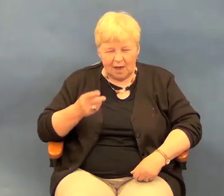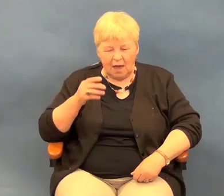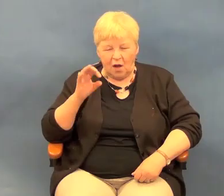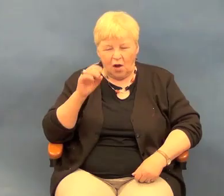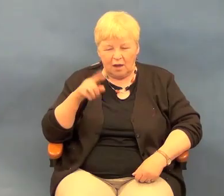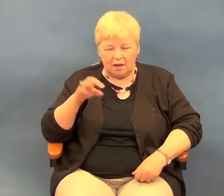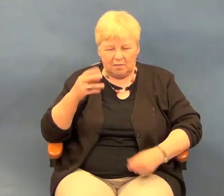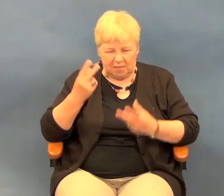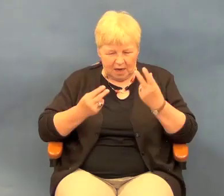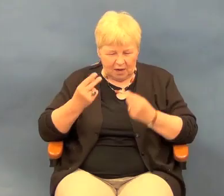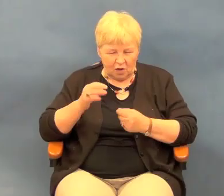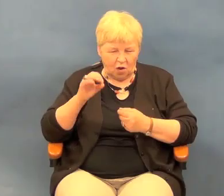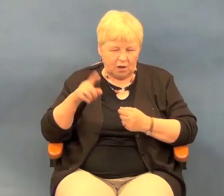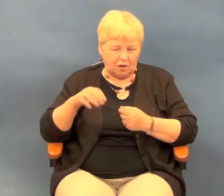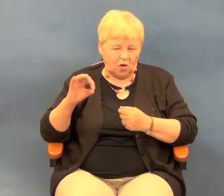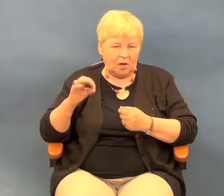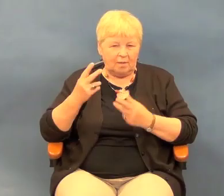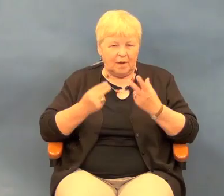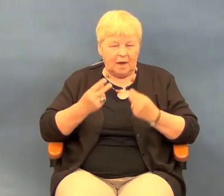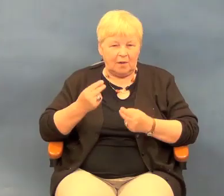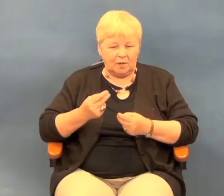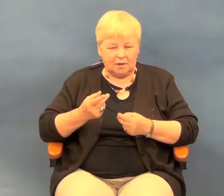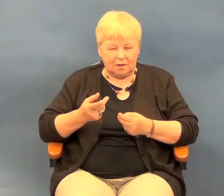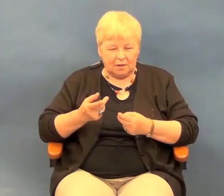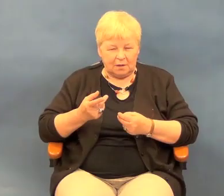0 procent, to jest mleko, 0 procent, to mleko?